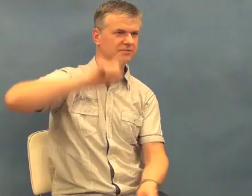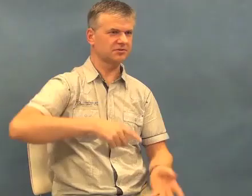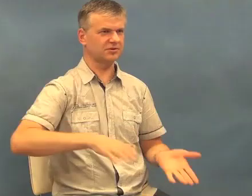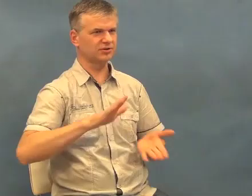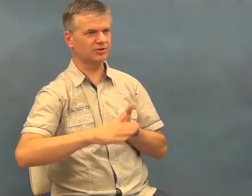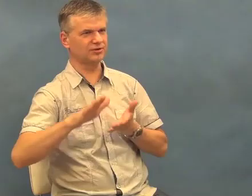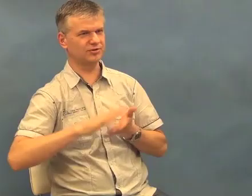Ślisko.